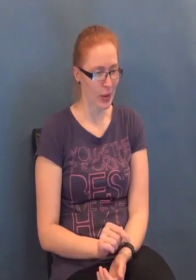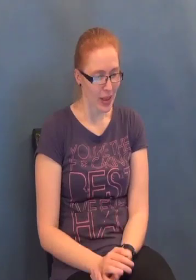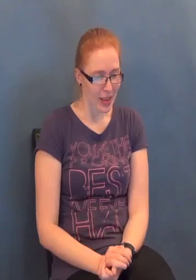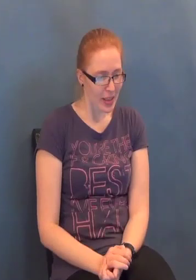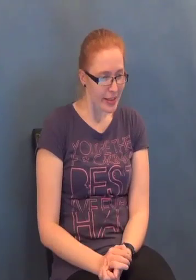Tutaj?